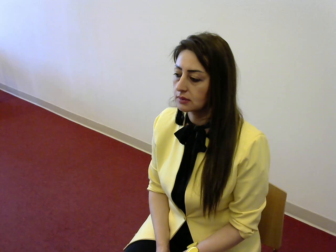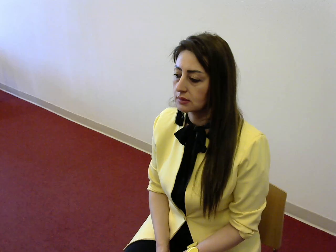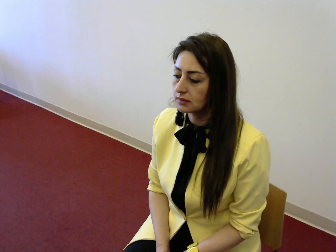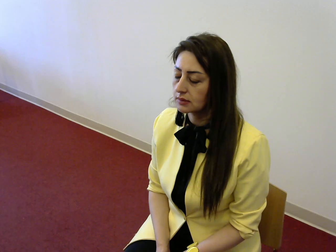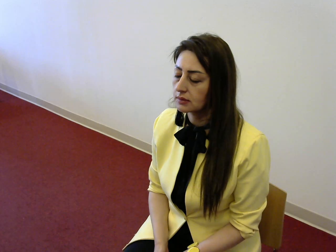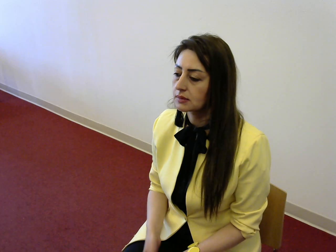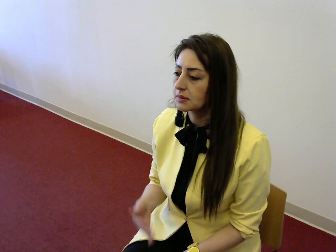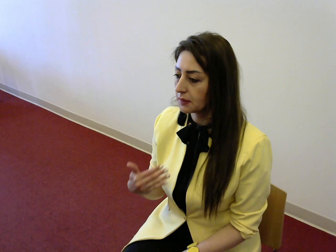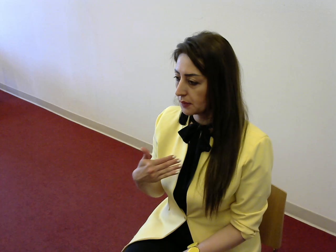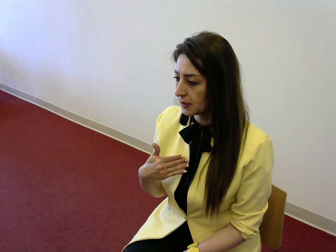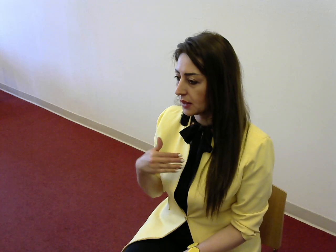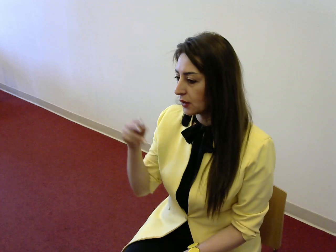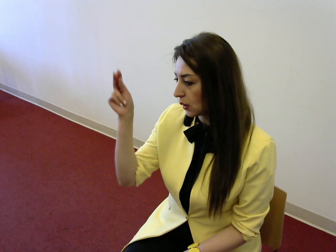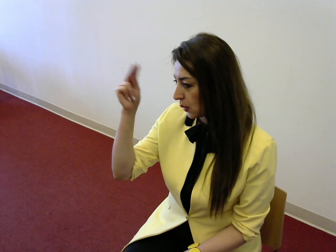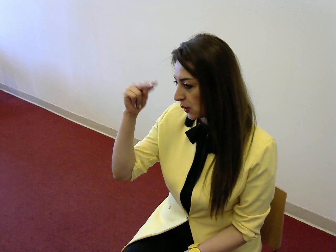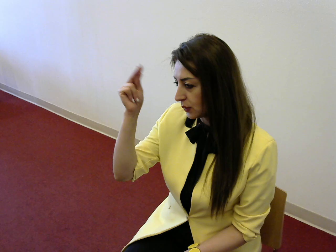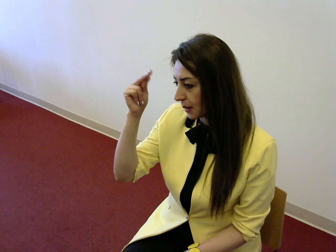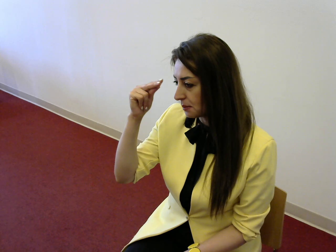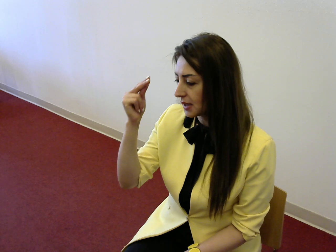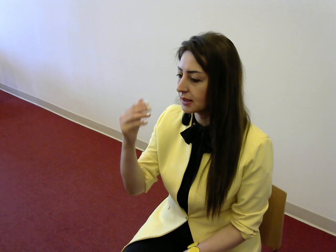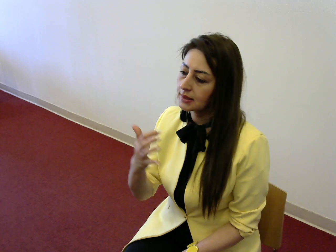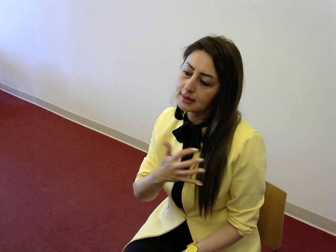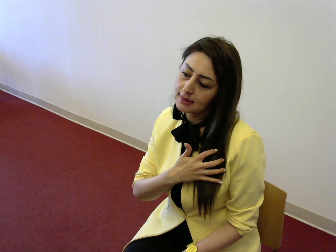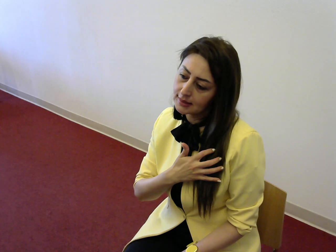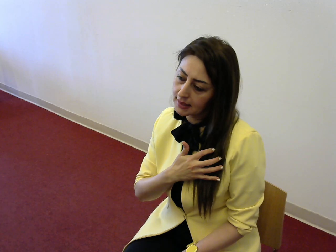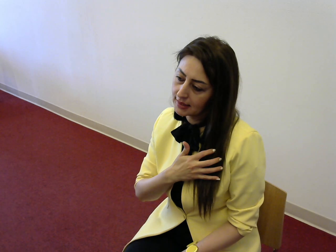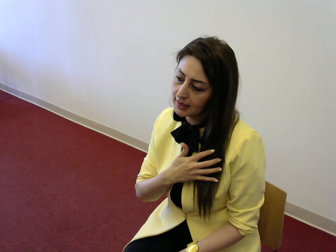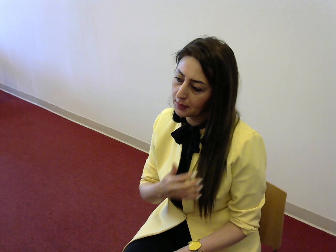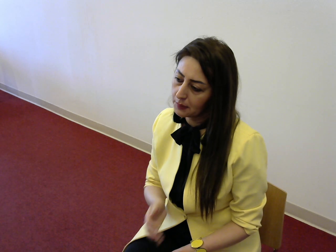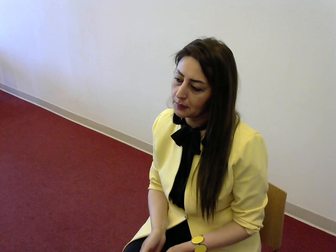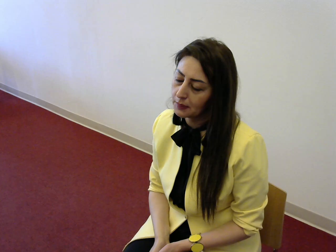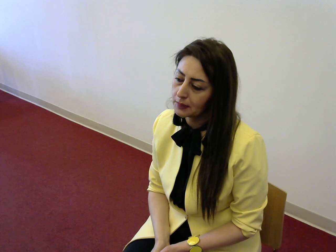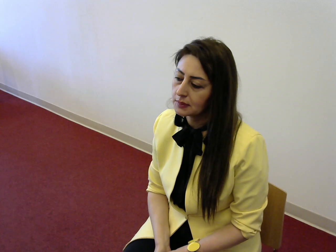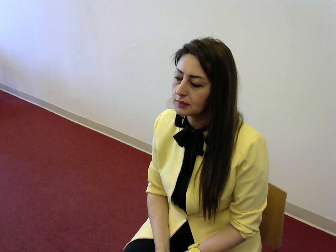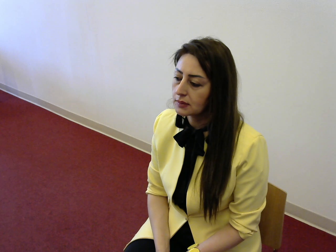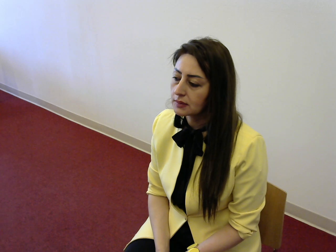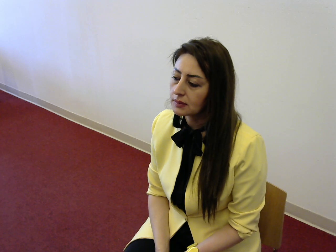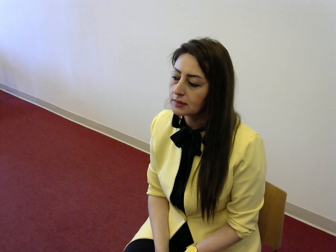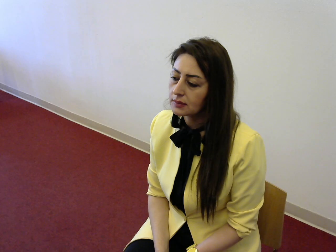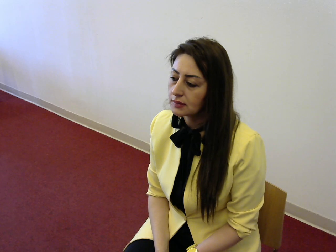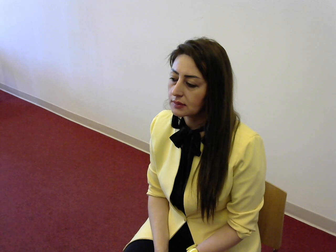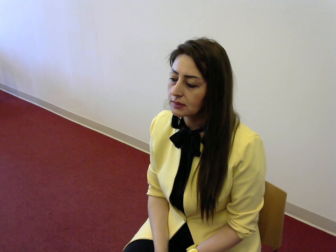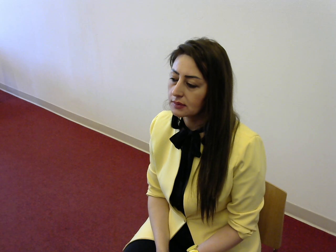Mən öyrənmək istəyirəm